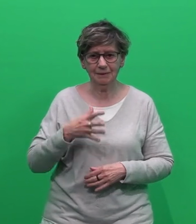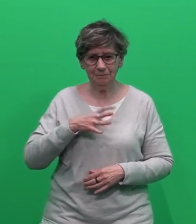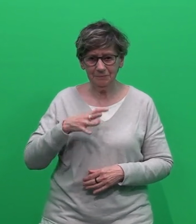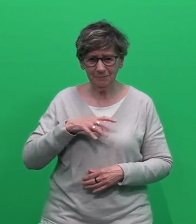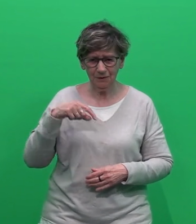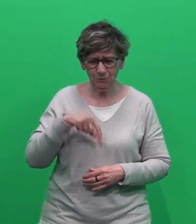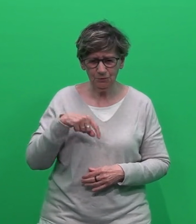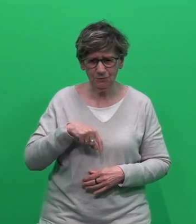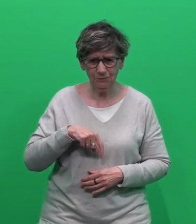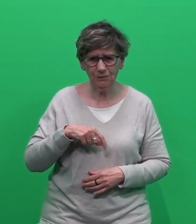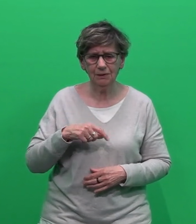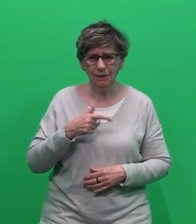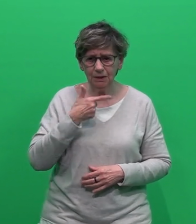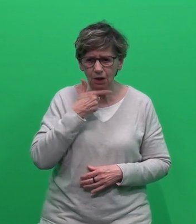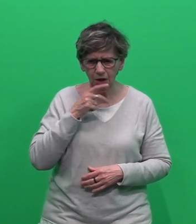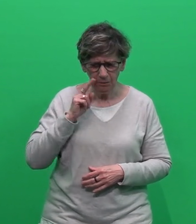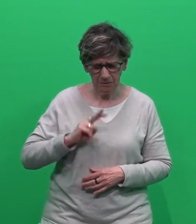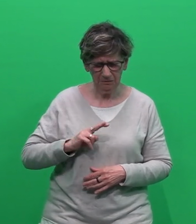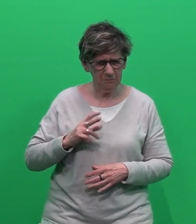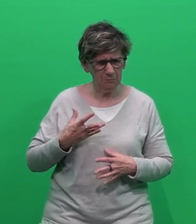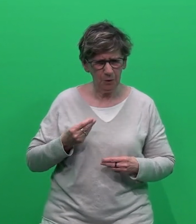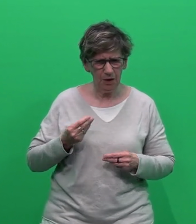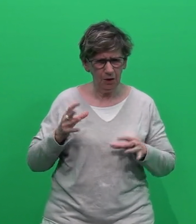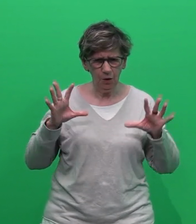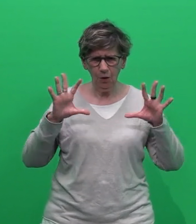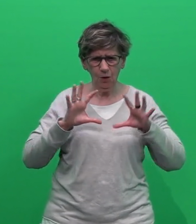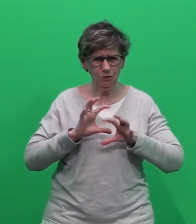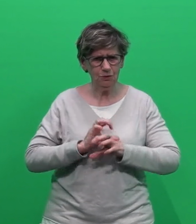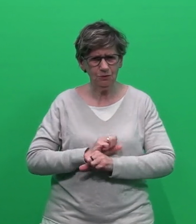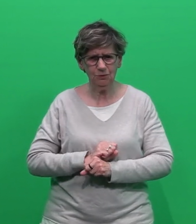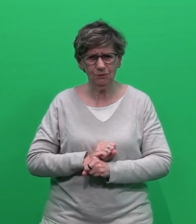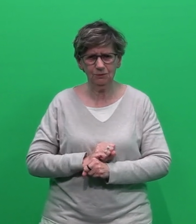Veig que l'orina és d'un color molt fosc.